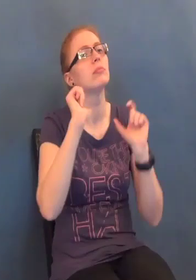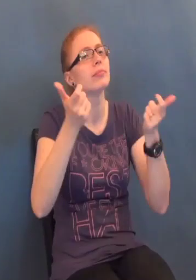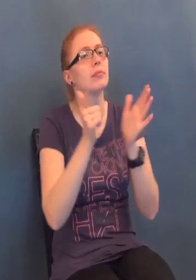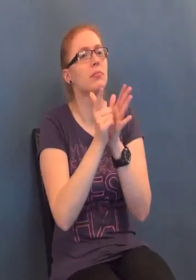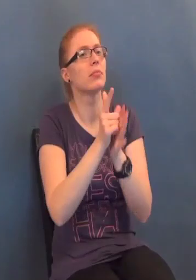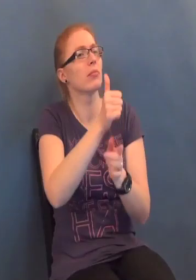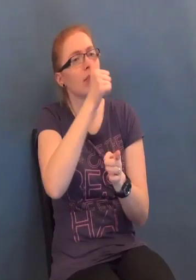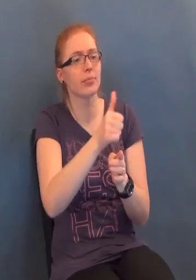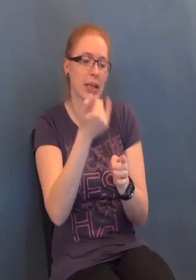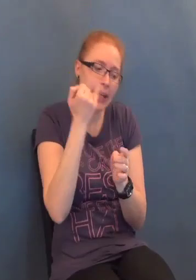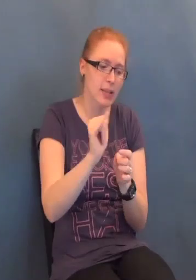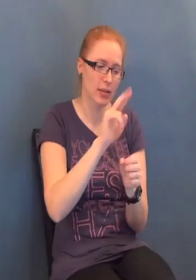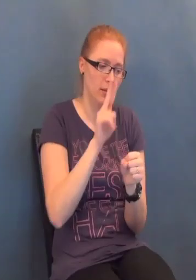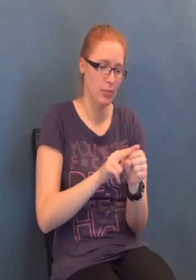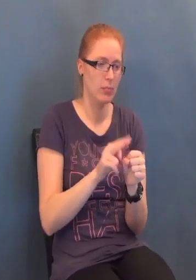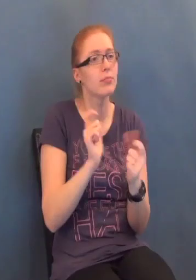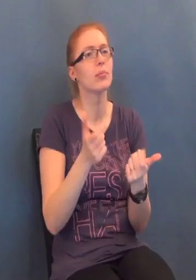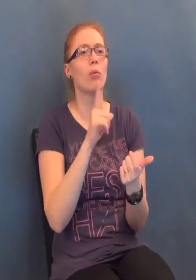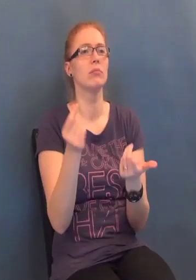A jeżeli coś się wydarzy i nie możesz siedemnastego, to na inny termin?